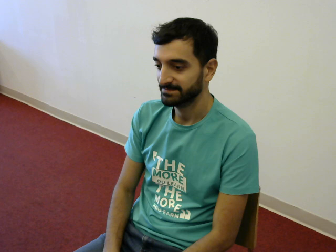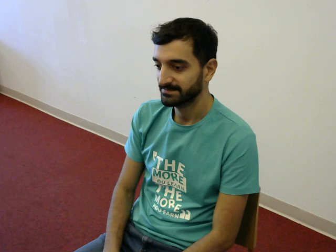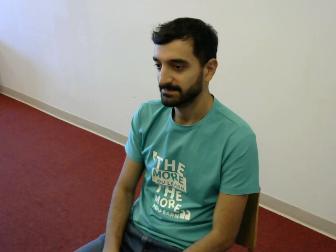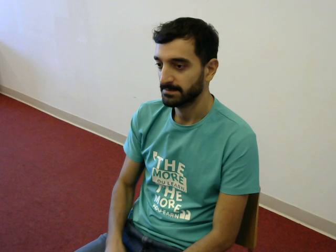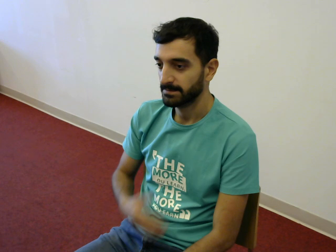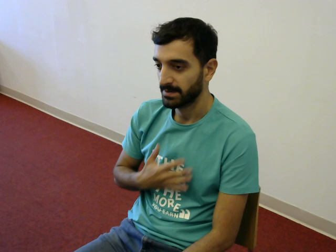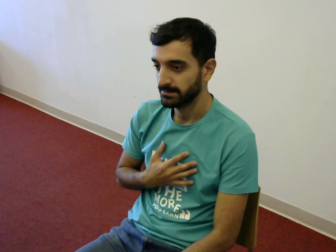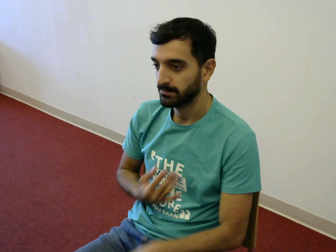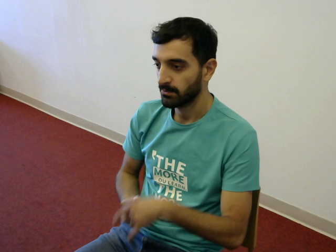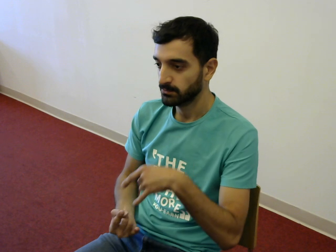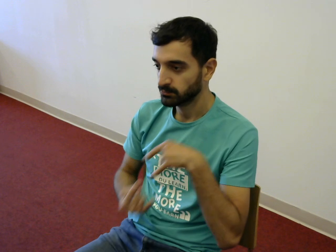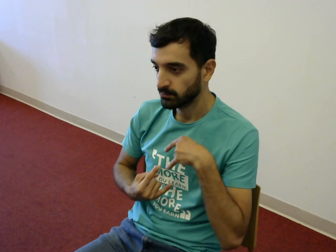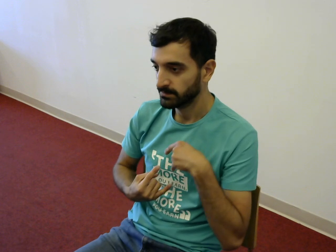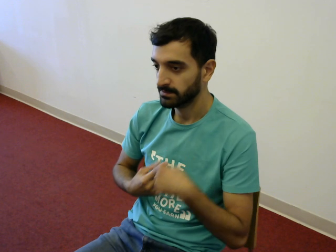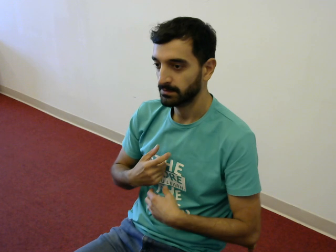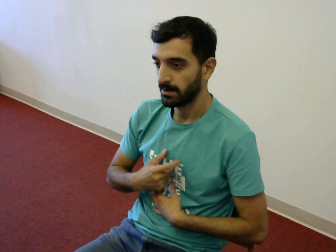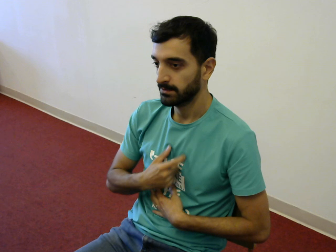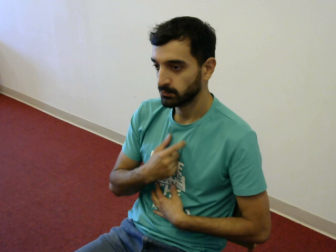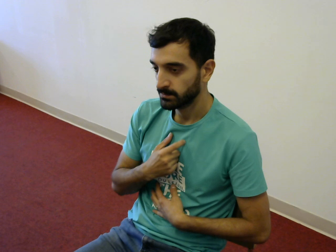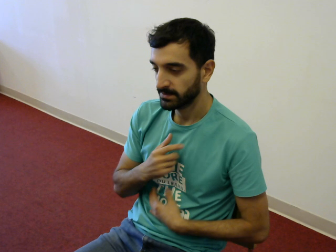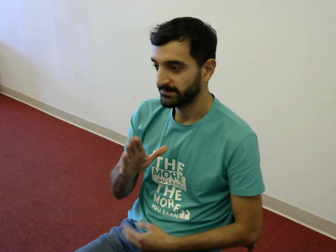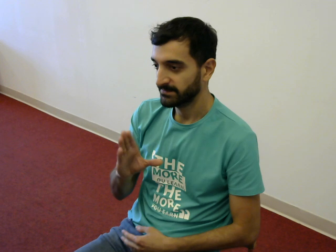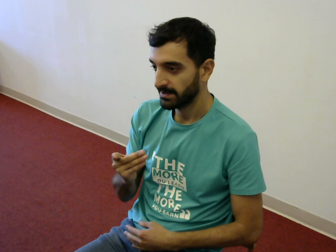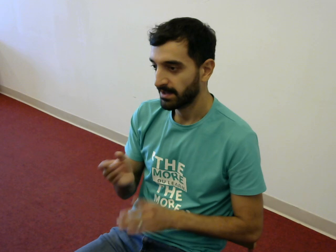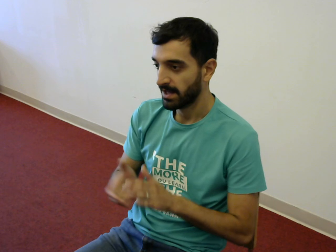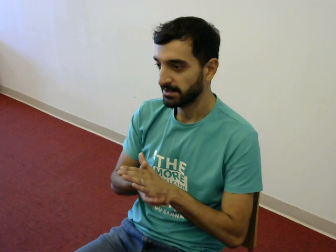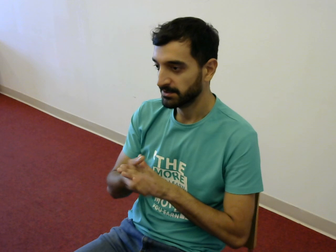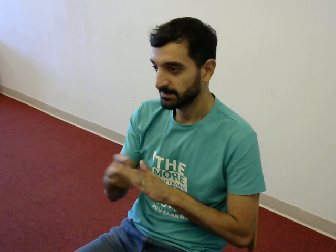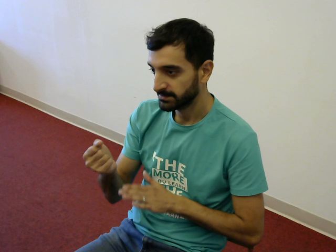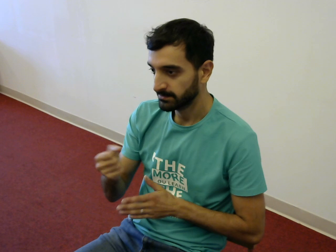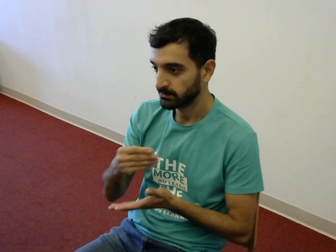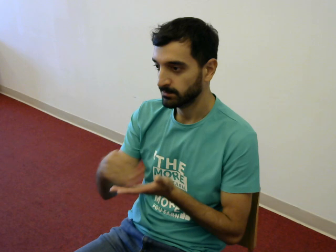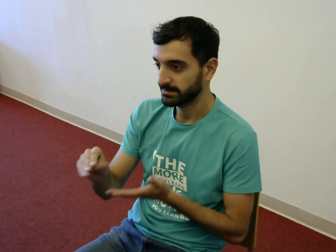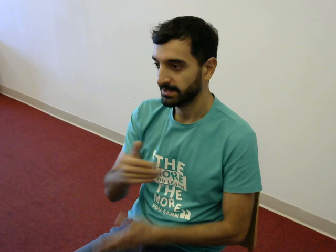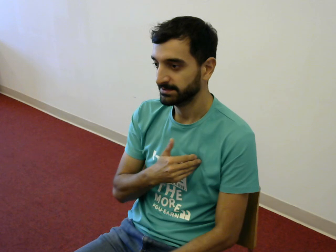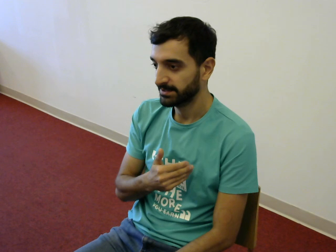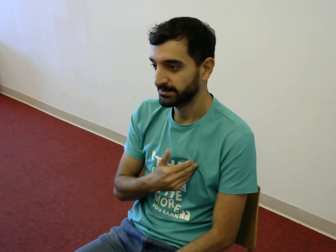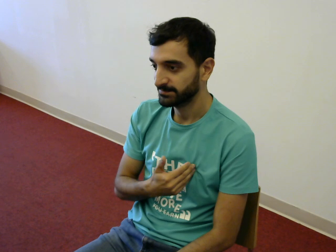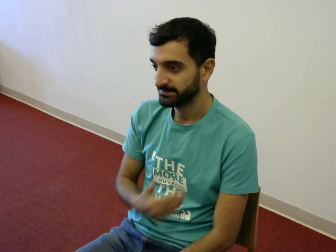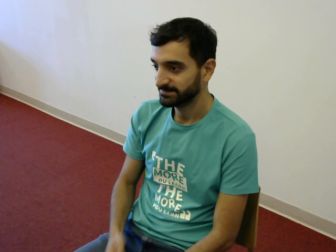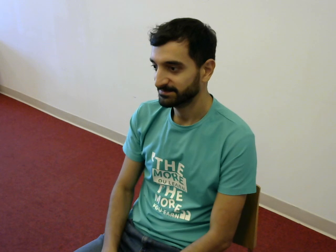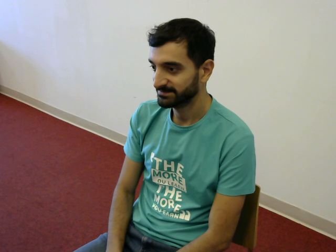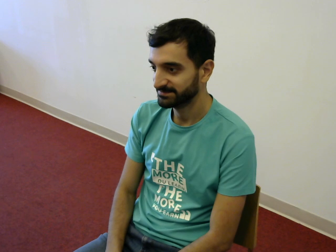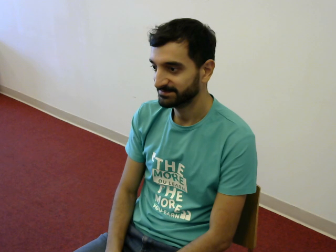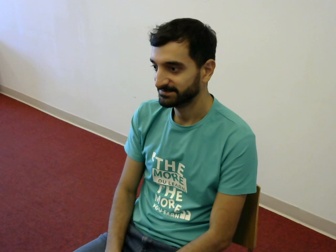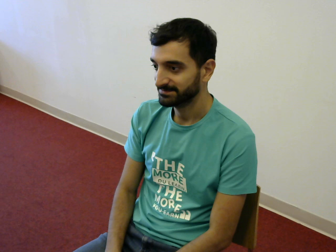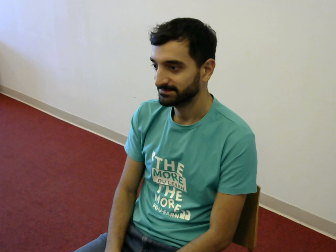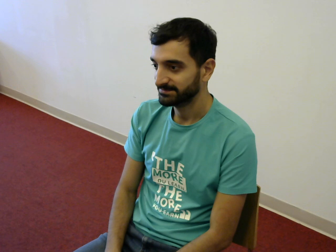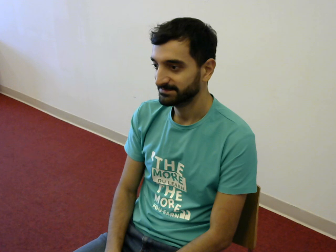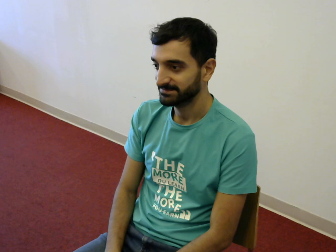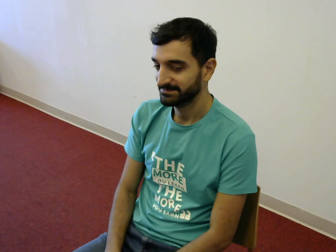Mən kostyum, qalstuk və ayaqqabı almaq istəyirəm